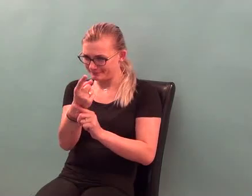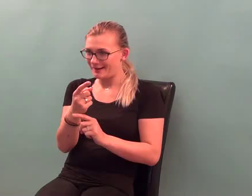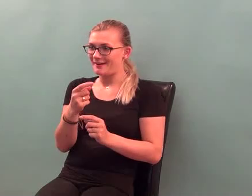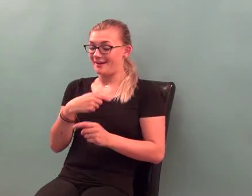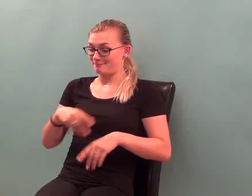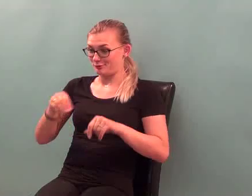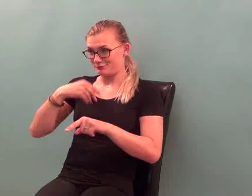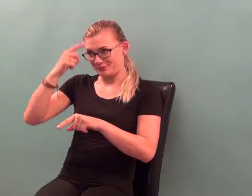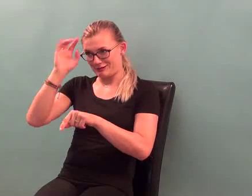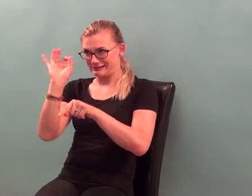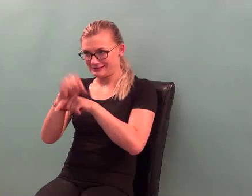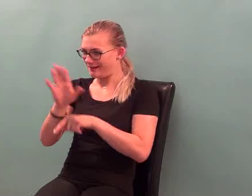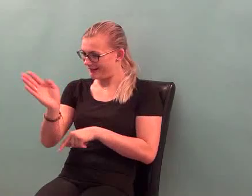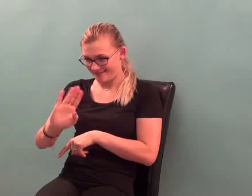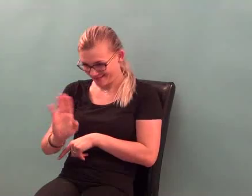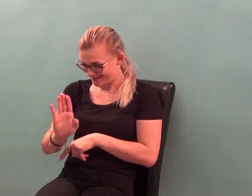Na początku myślałam, że chce mu dokuczyć, ale nie.